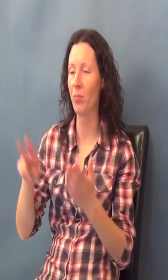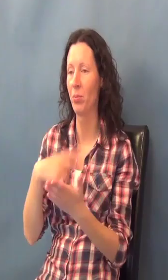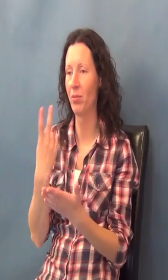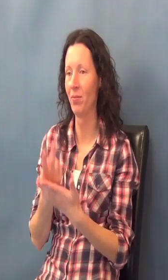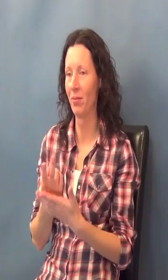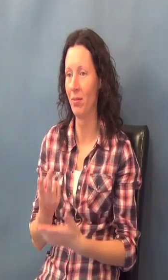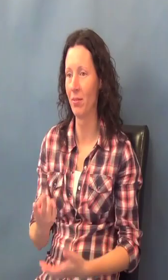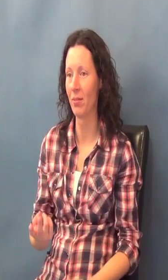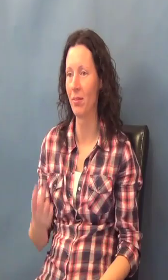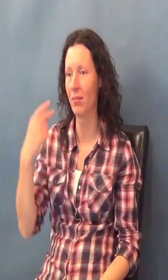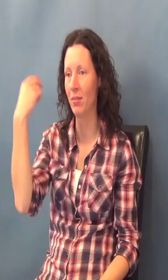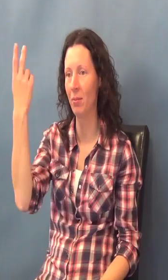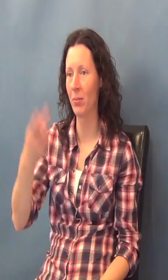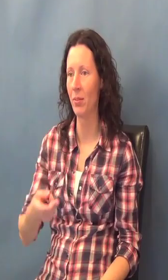Uwaga możliwy upadek.